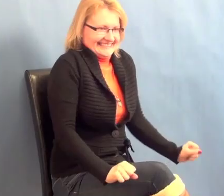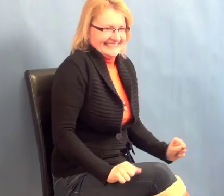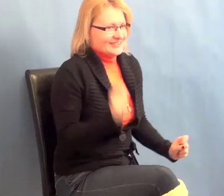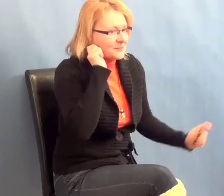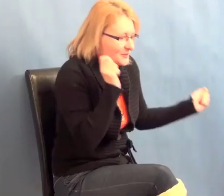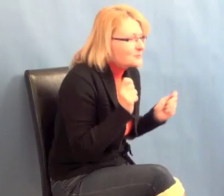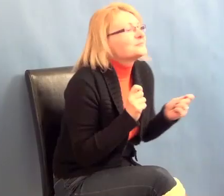Kobieta podeszła i zapytała, ile ma zapłacić.